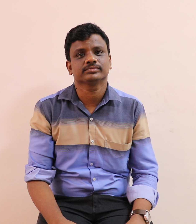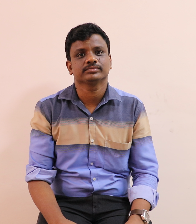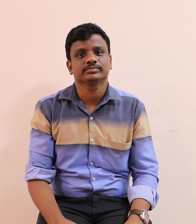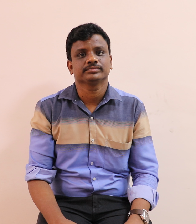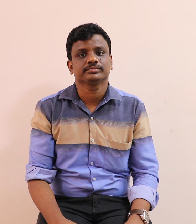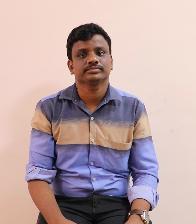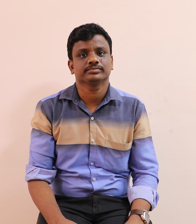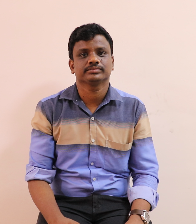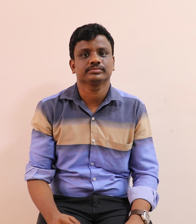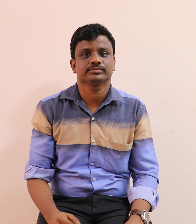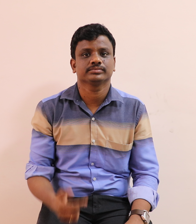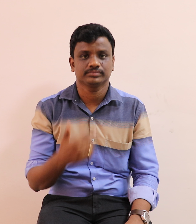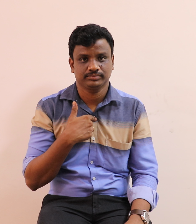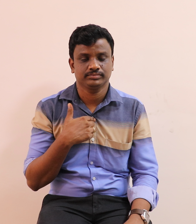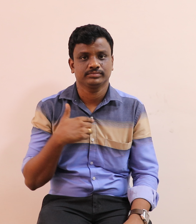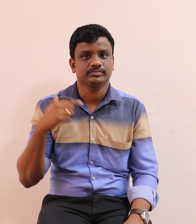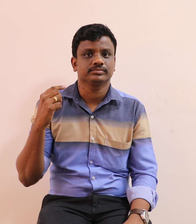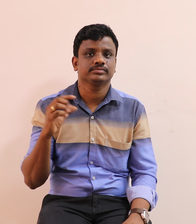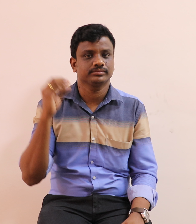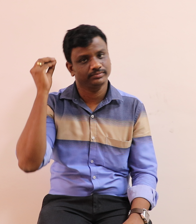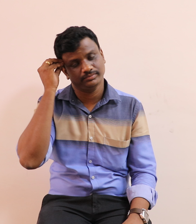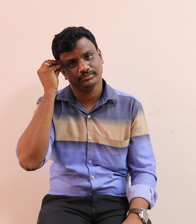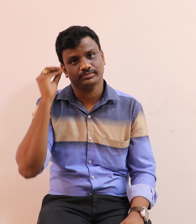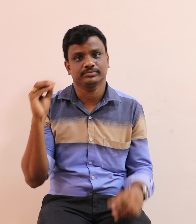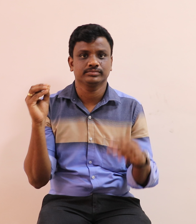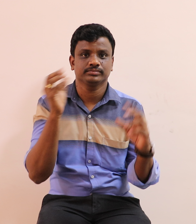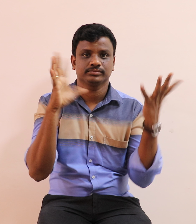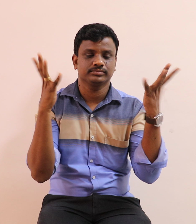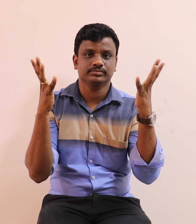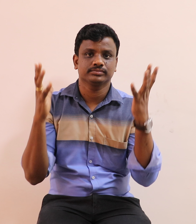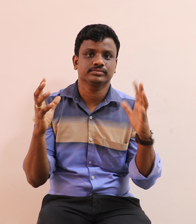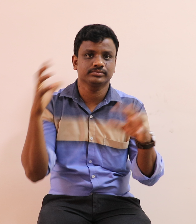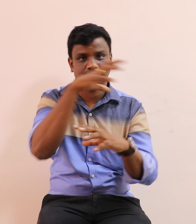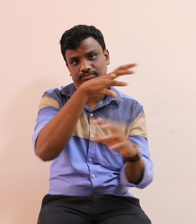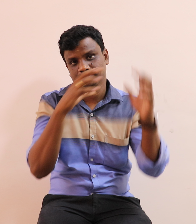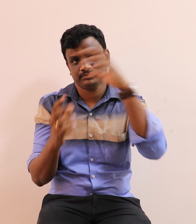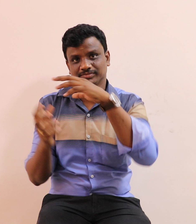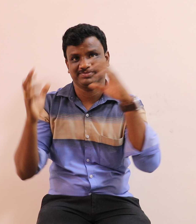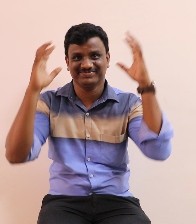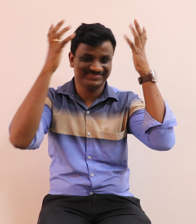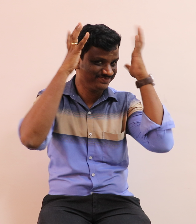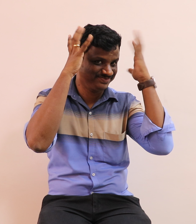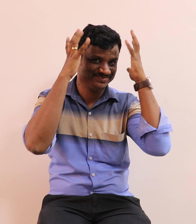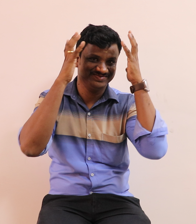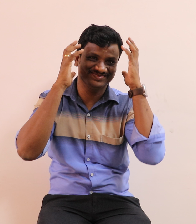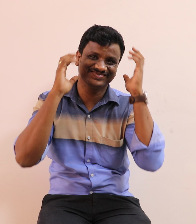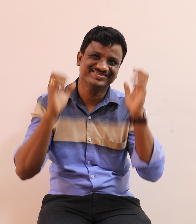i am in dilemma what to do